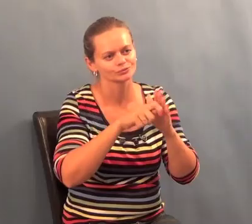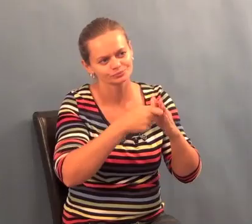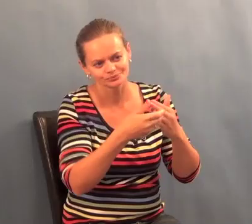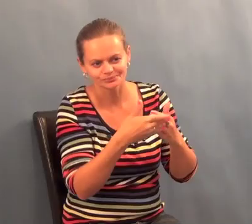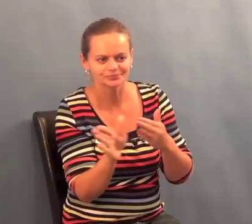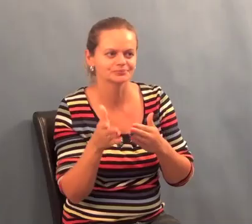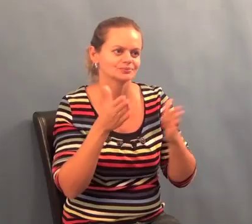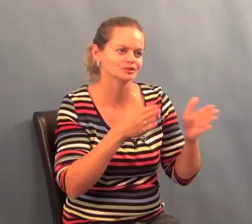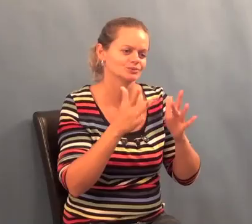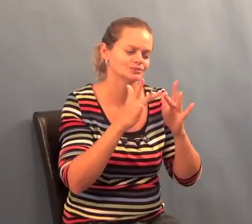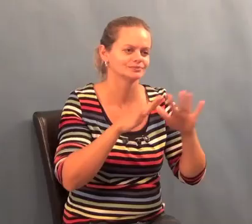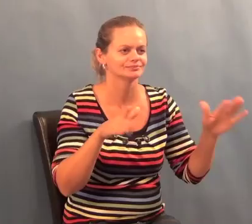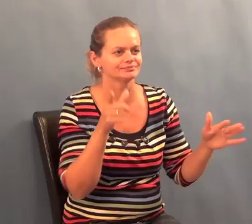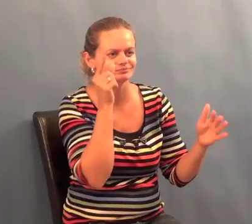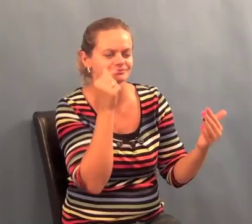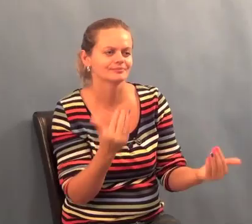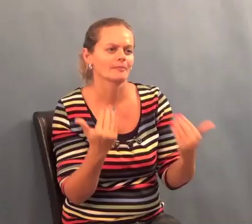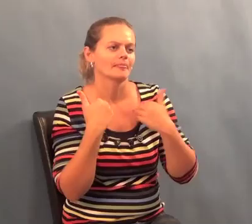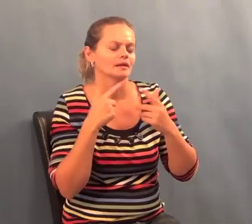Otworzył kluczem drzwi, wszedł do środka, przyszykował łóżko i poszedł spać.